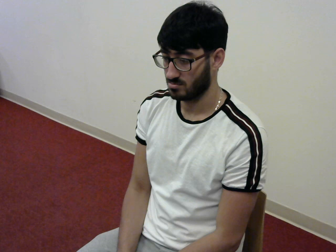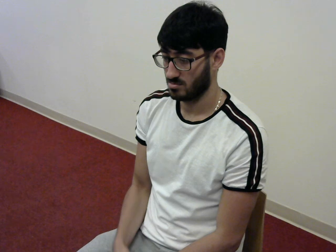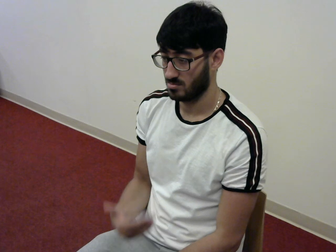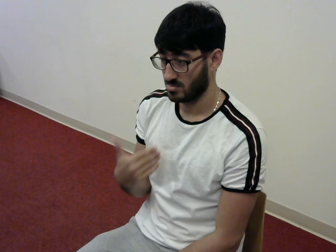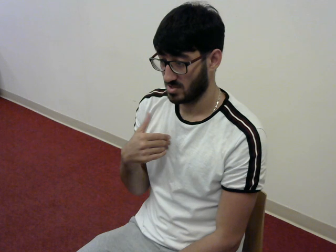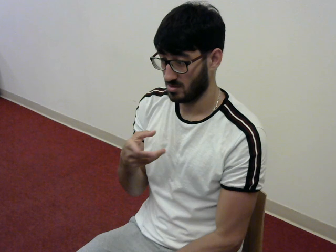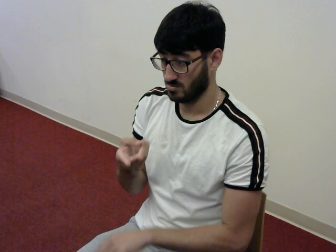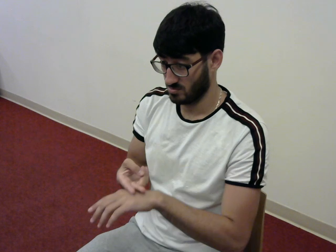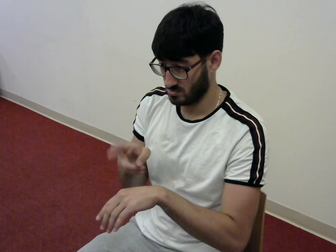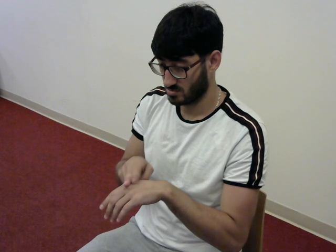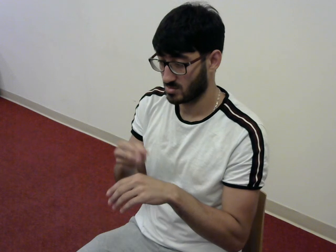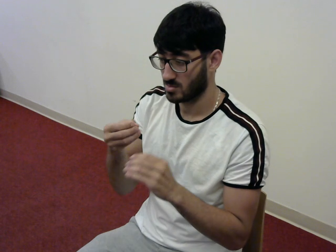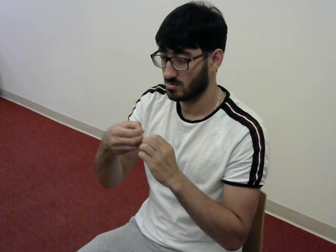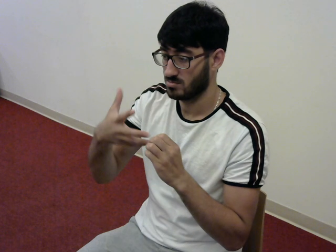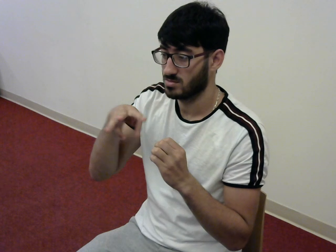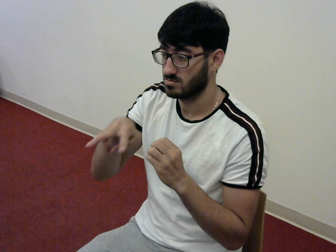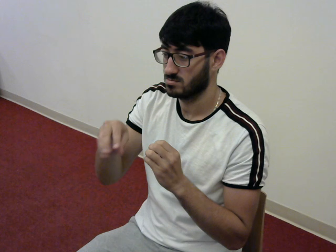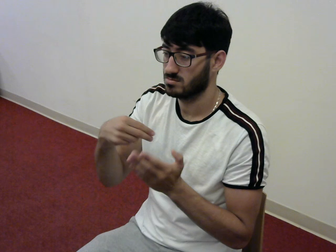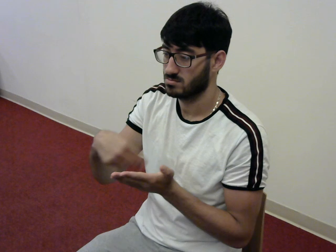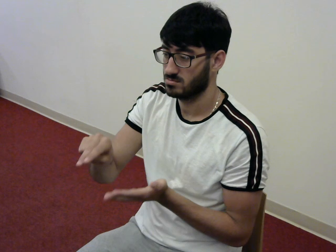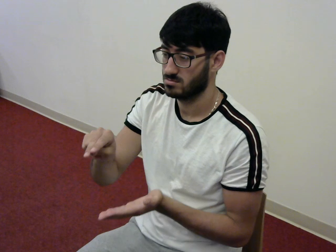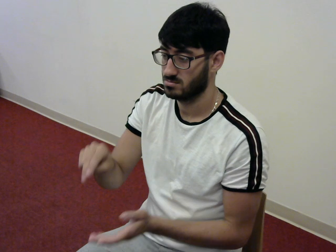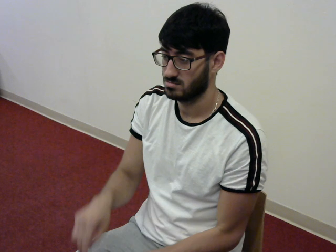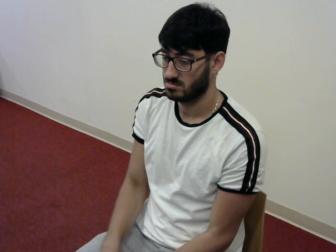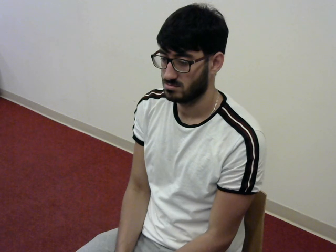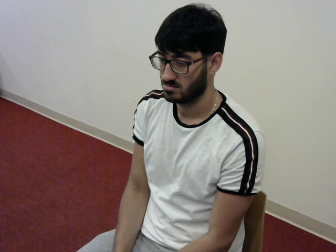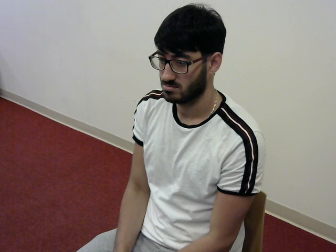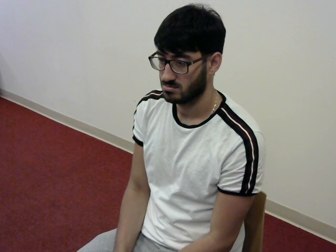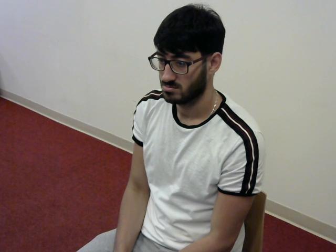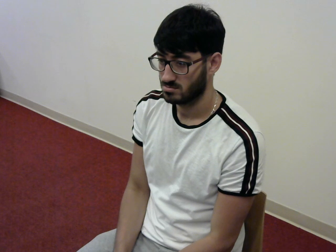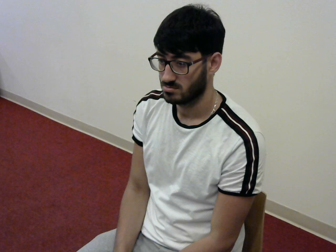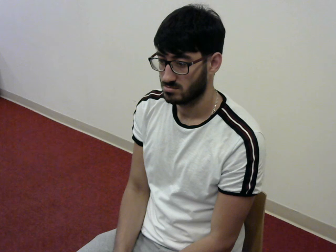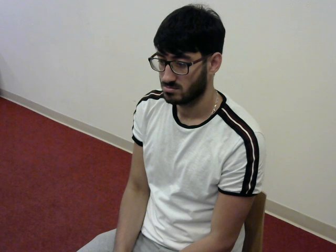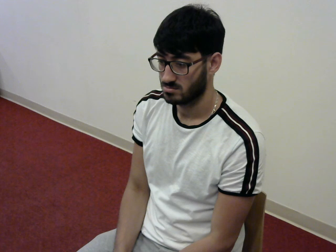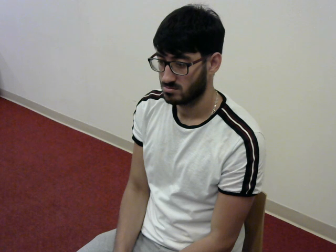Mən bunu 15 manata almışam